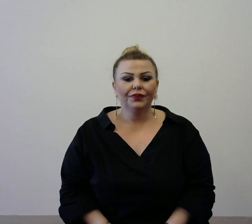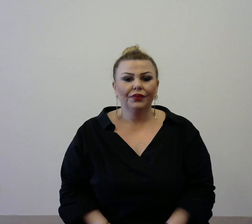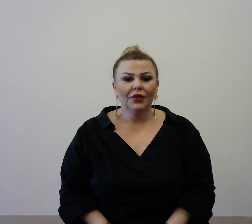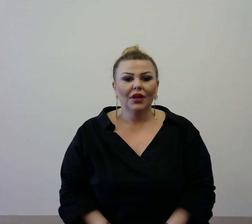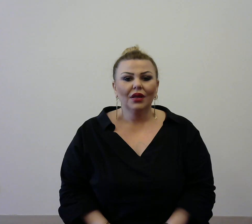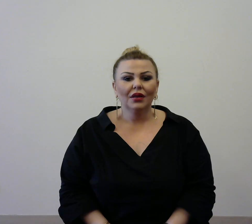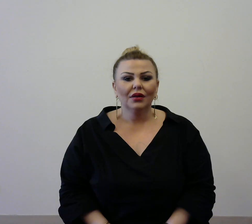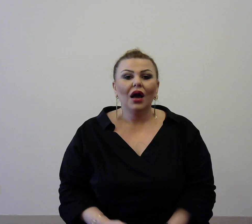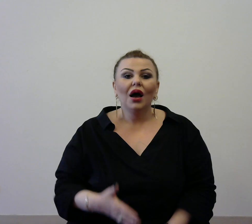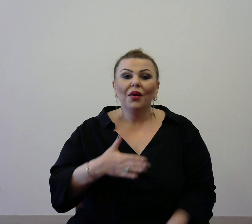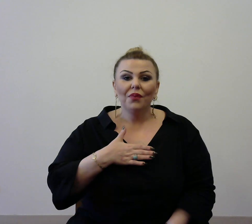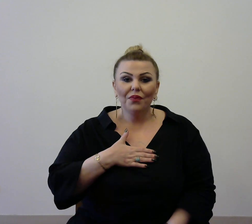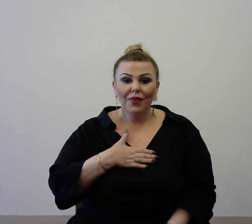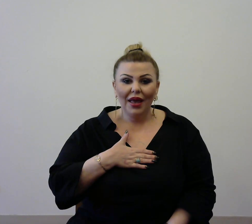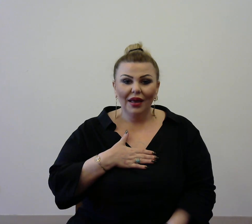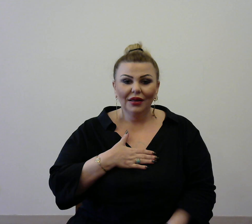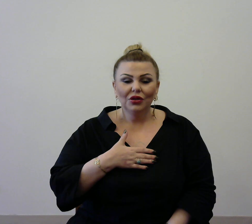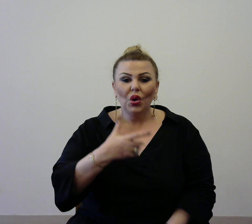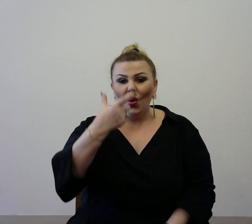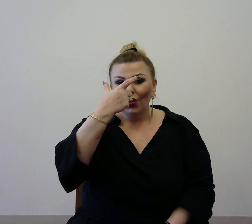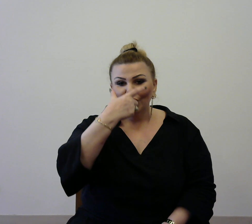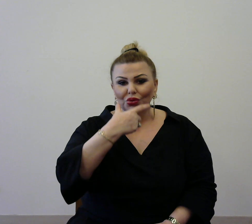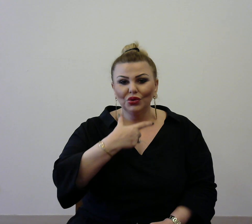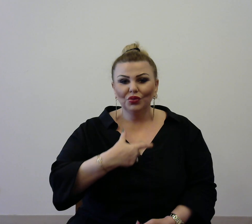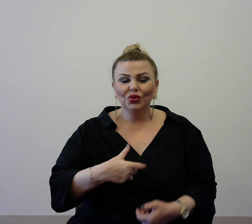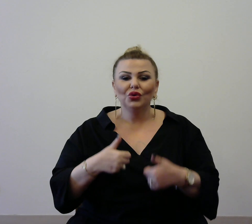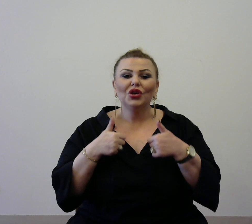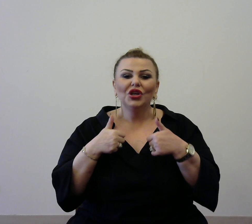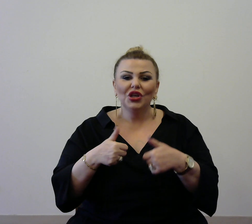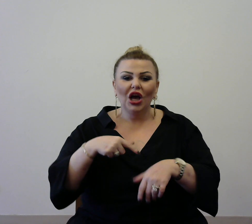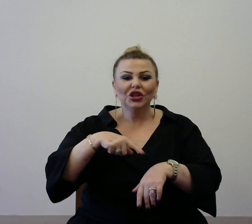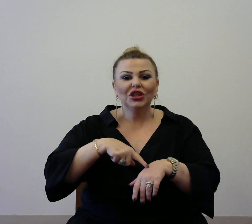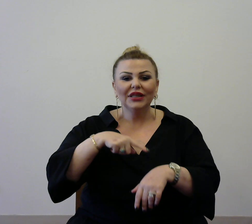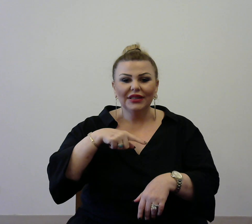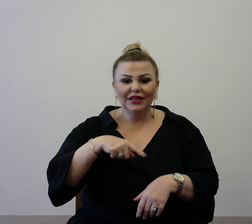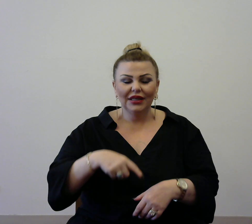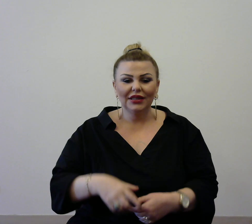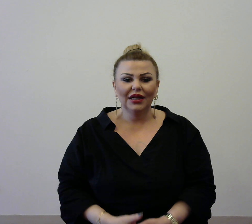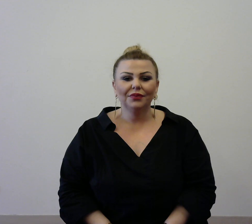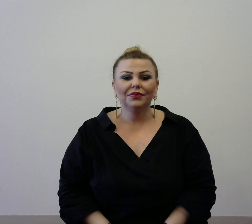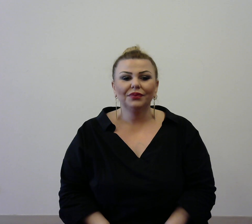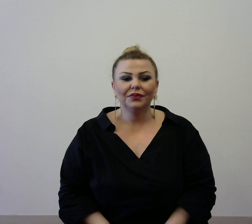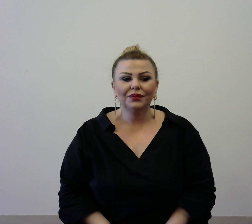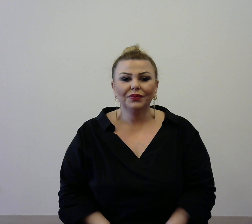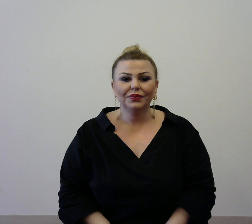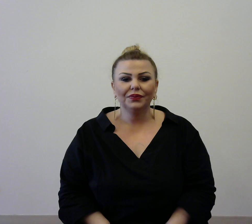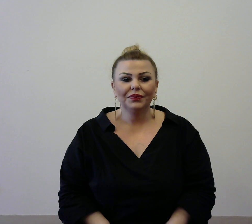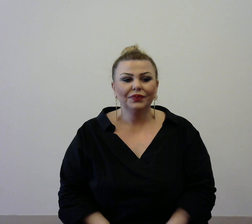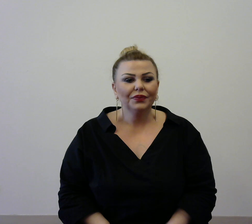Mən özümü yaxşı hiss edirəm